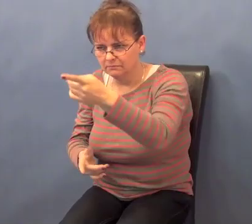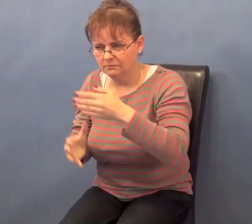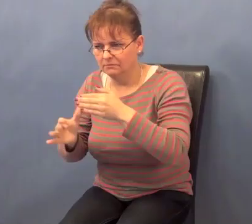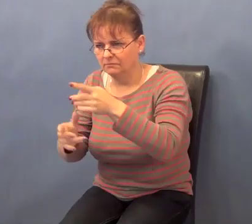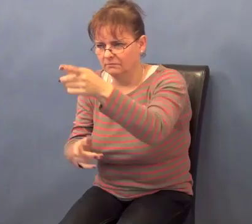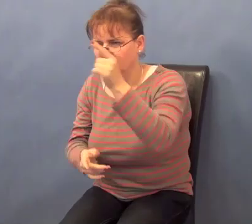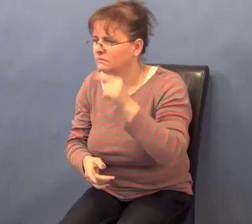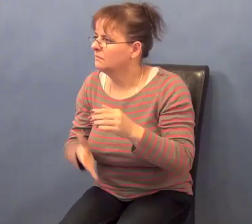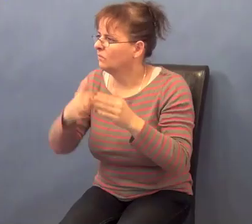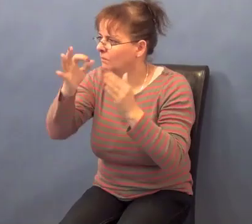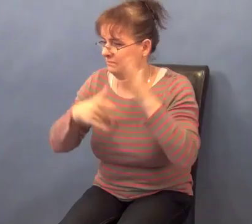U ciebie.